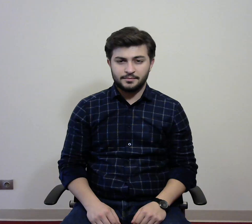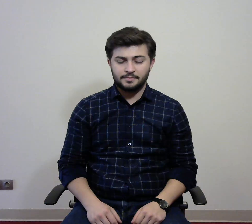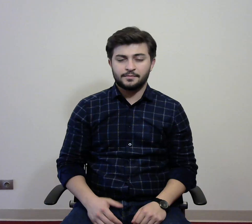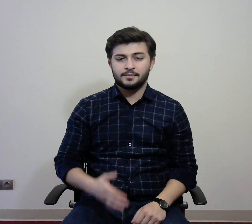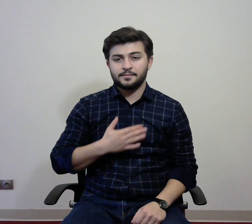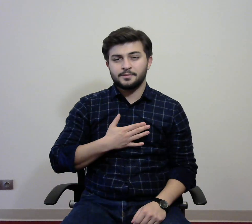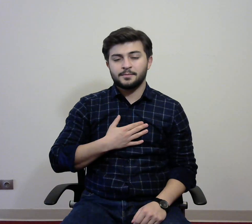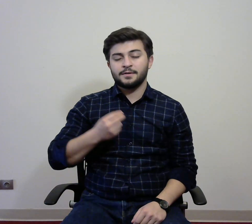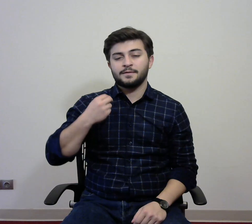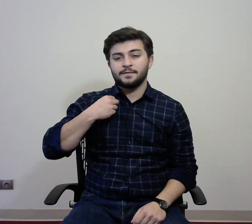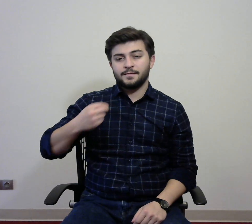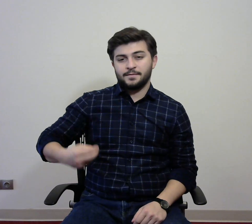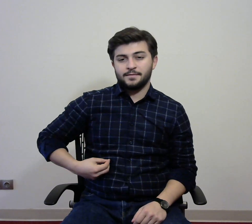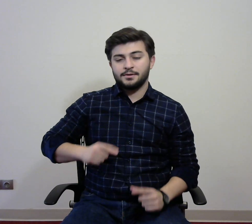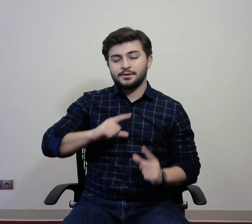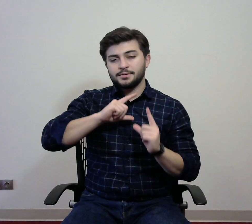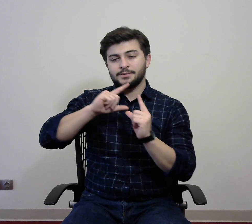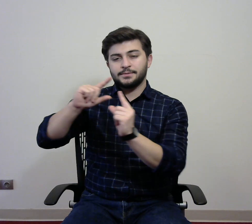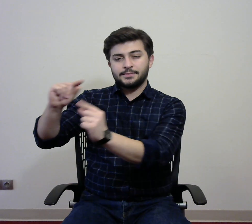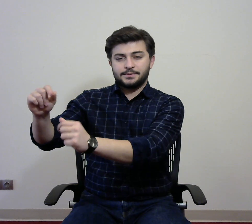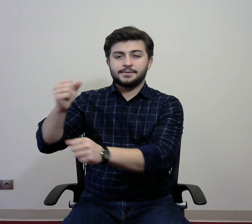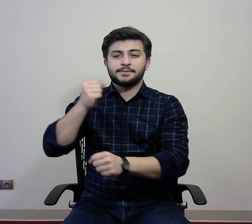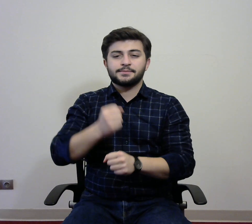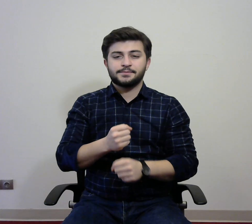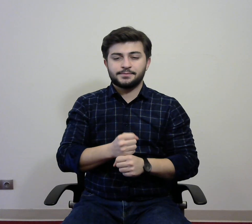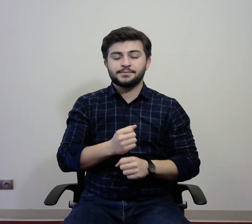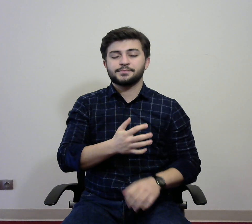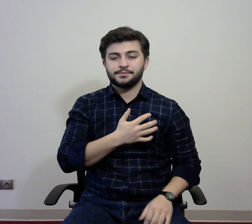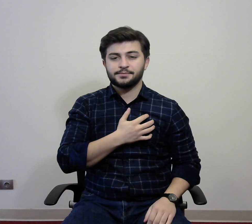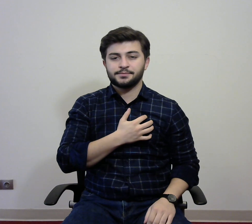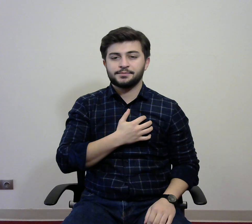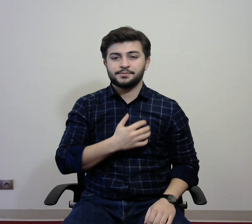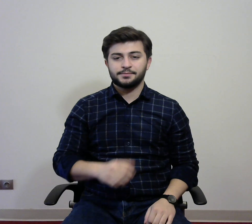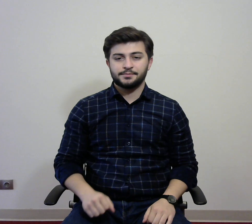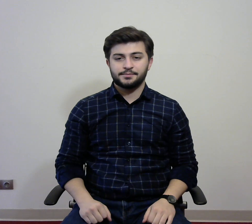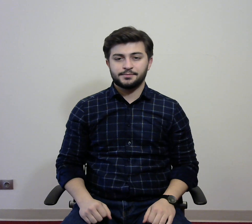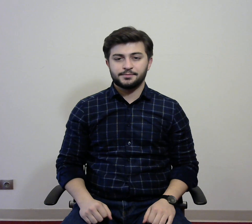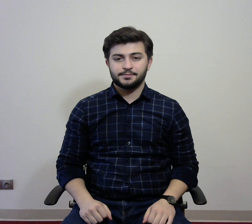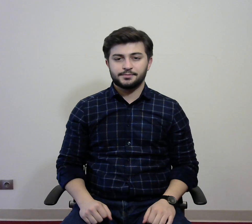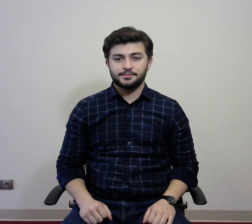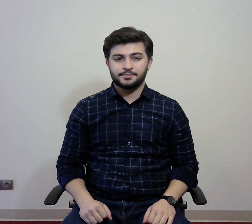Mən Fransaya səyahet etmək istəyirəm